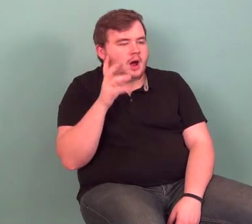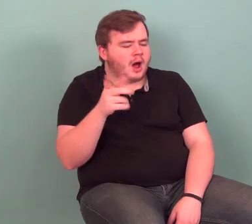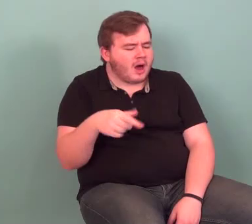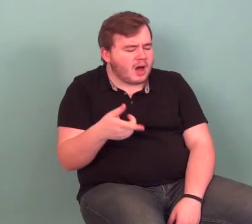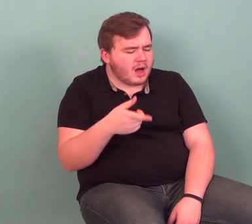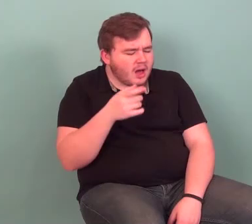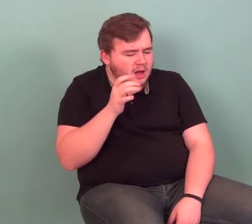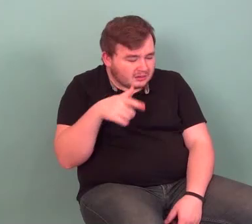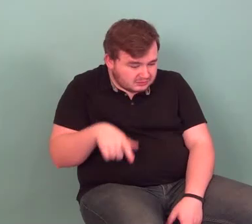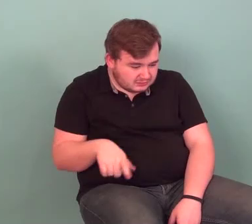Ale ta osoba siedzi.